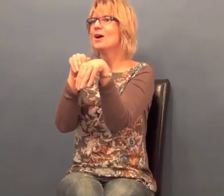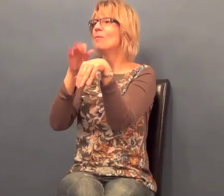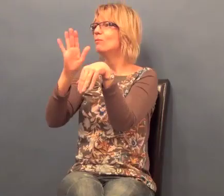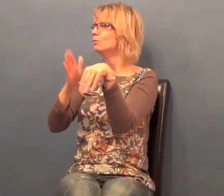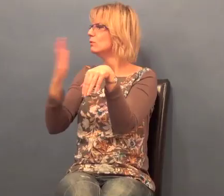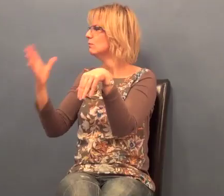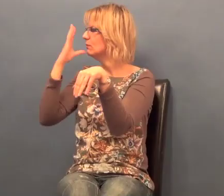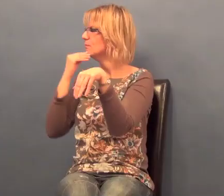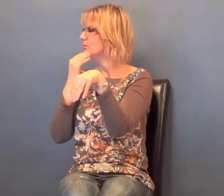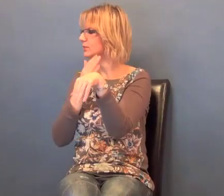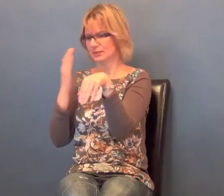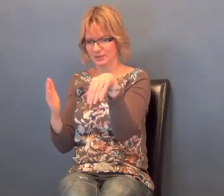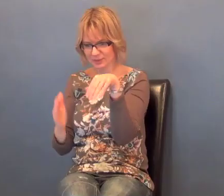Następny obraz.